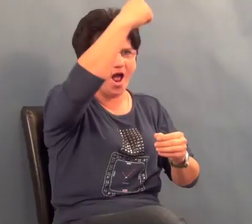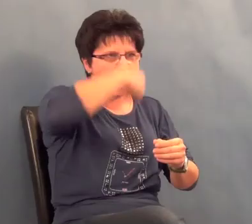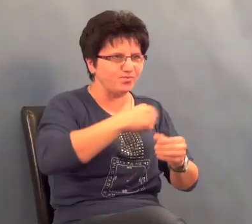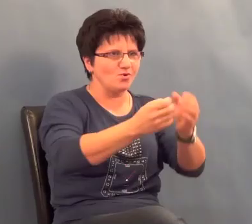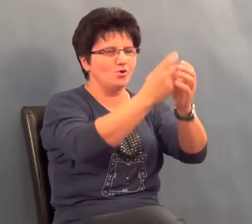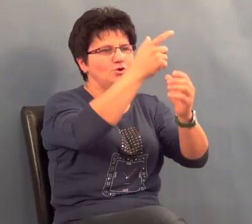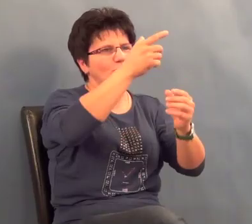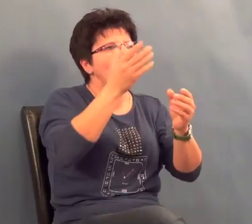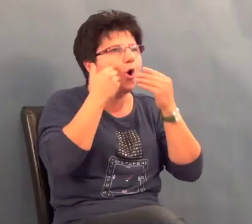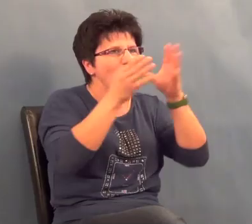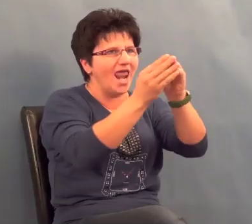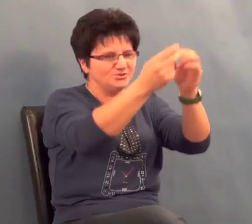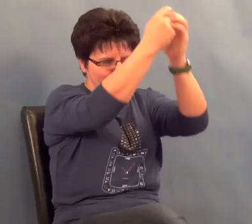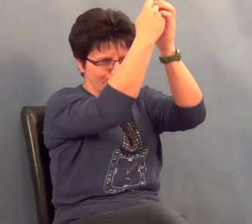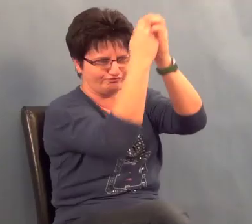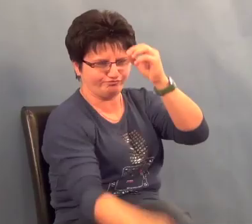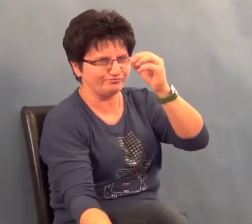I ta bomba razem z kotem wypada z rynny.